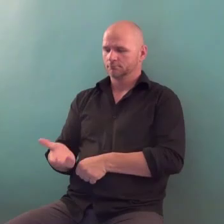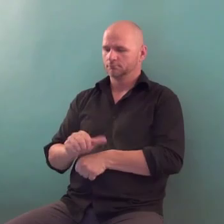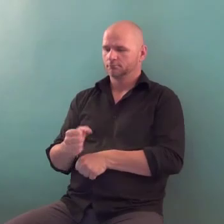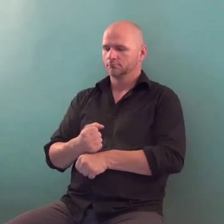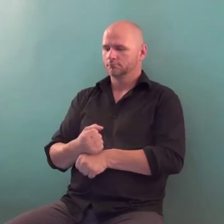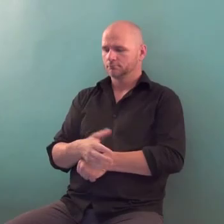Jedenastego pracuję.